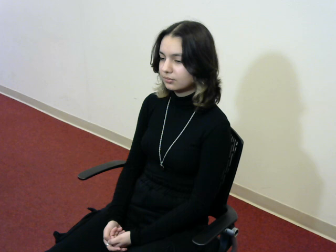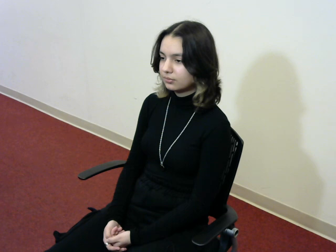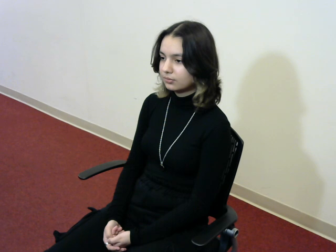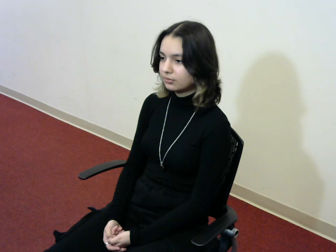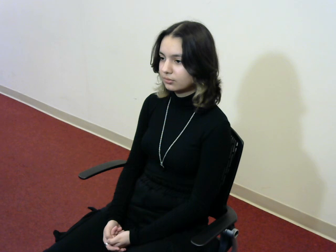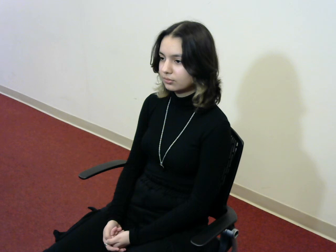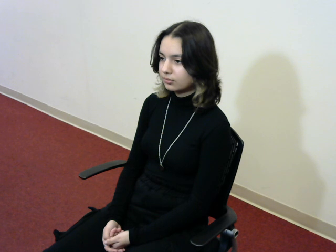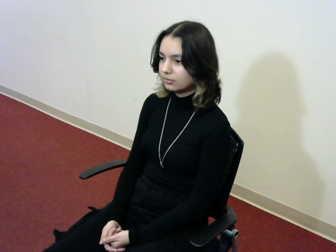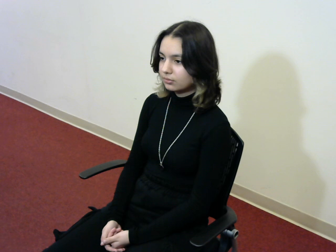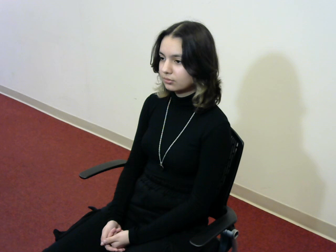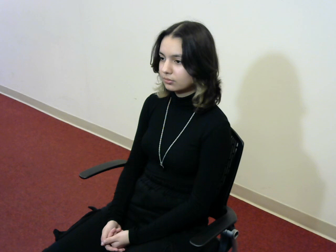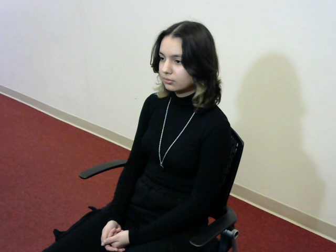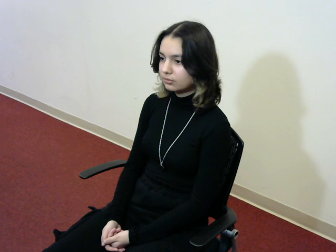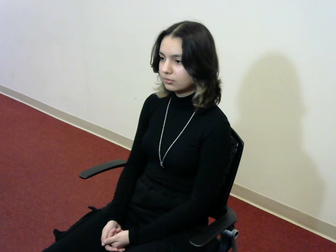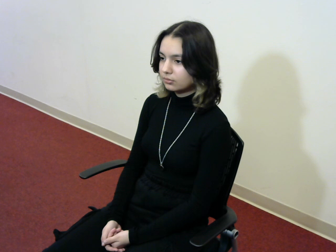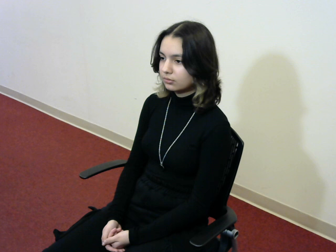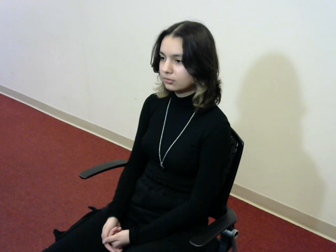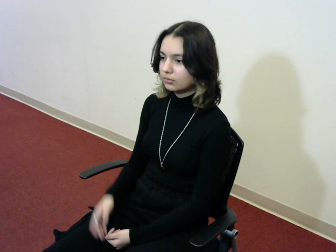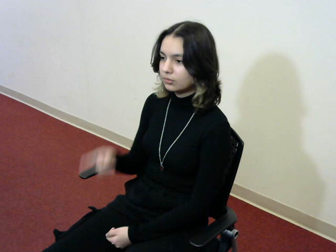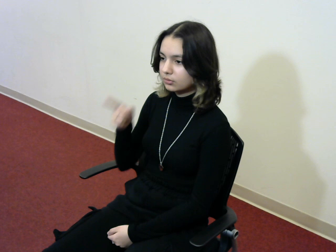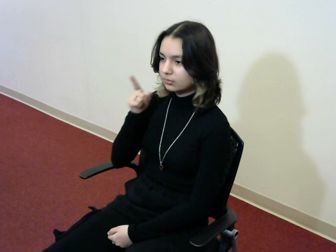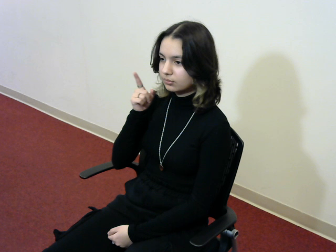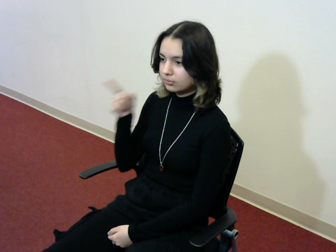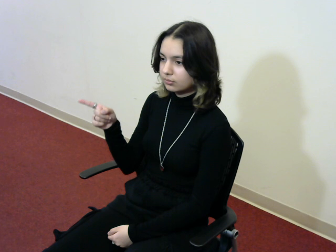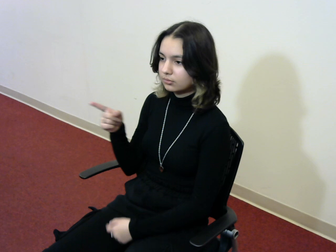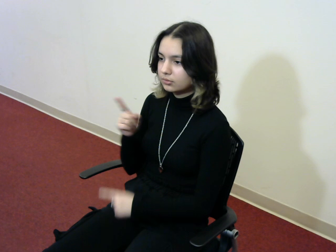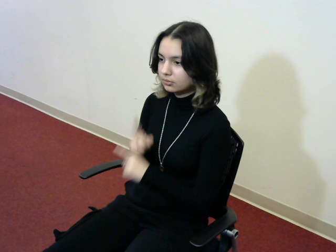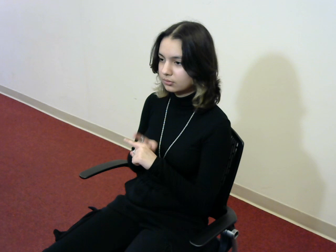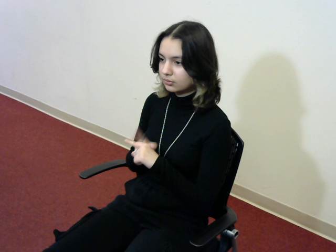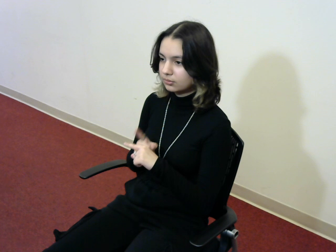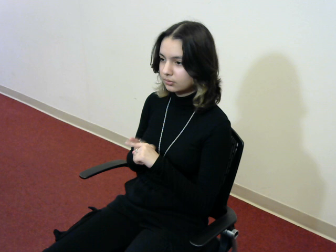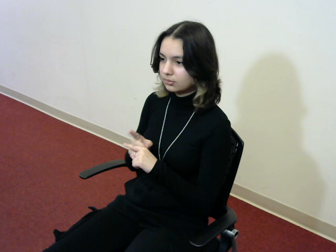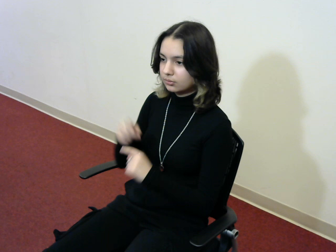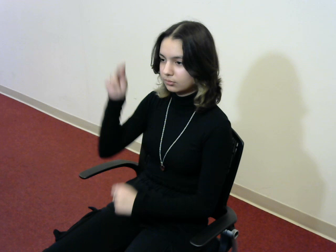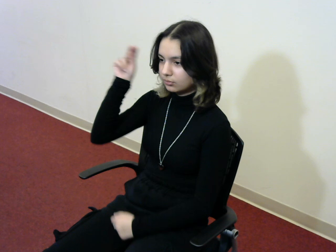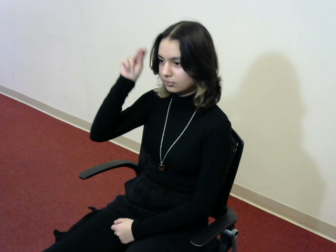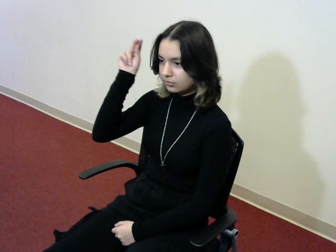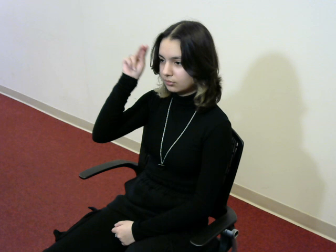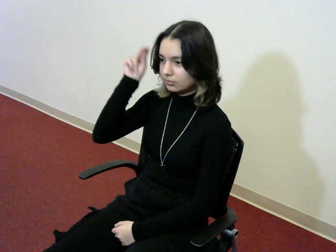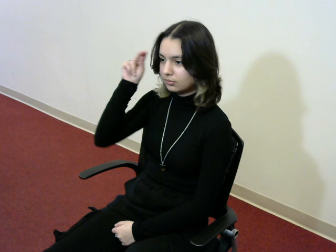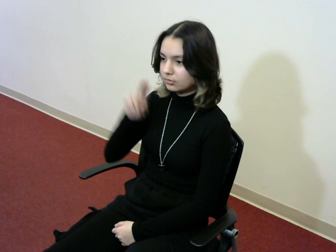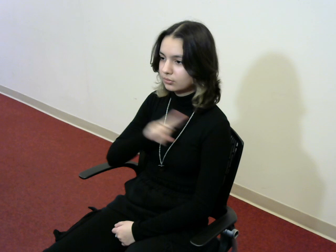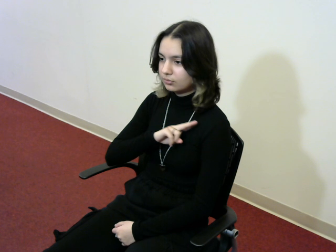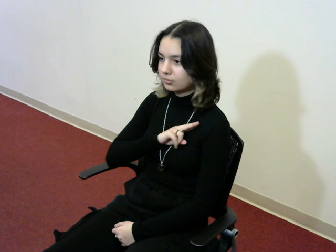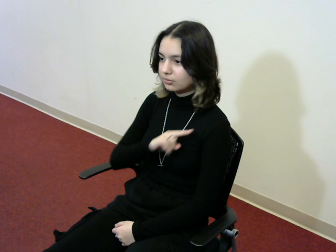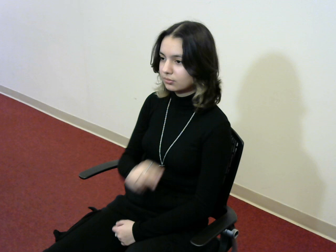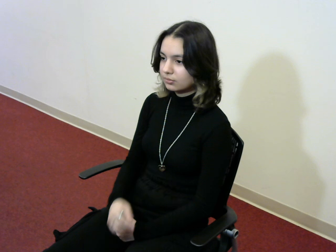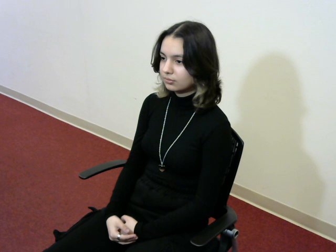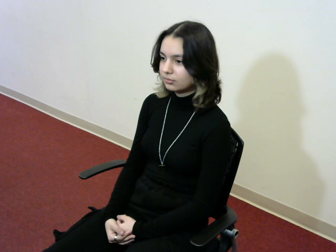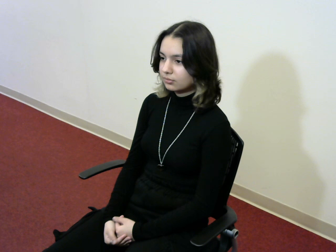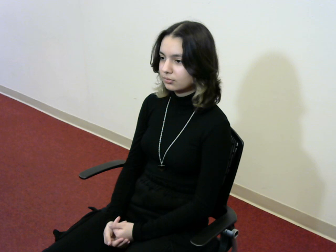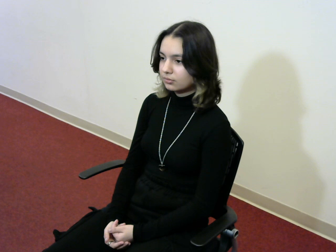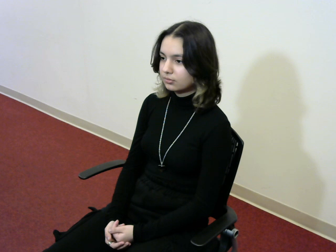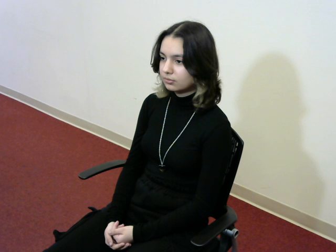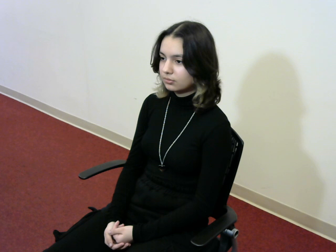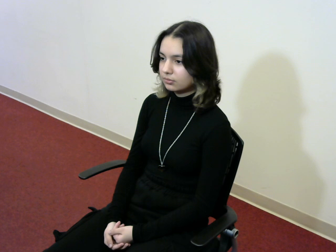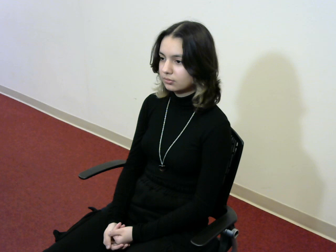O riyazi dərsləri sevir